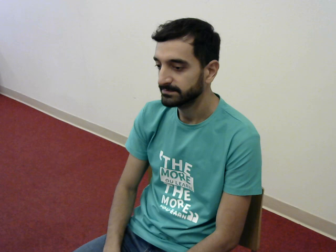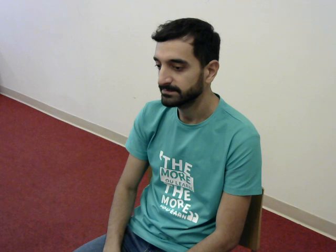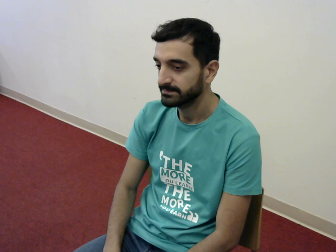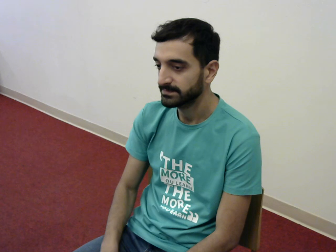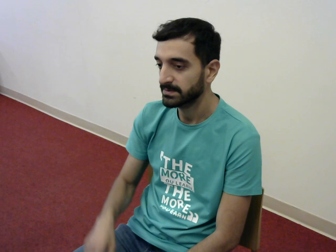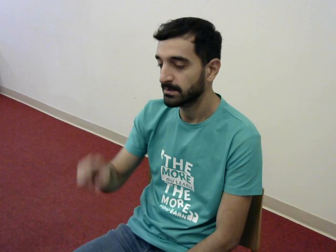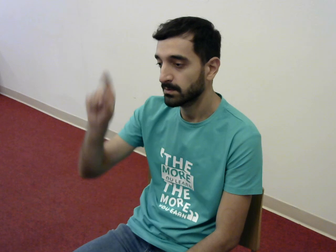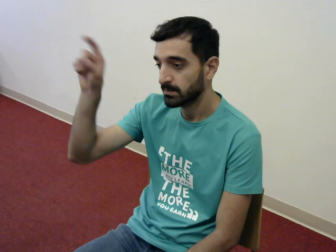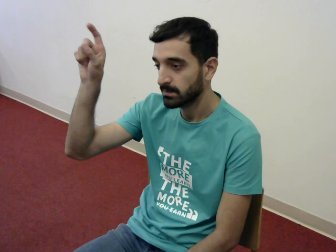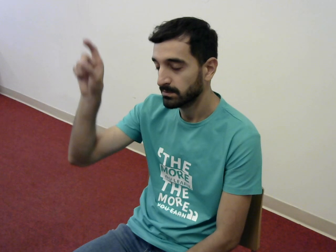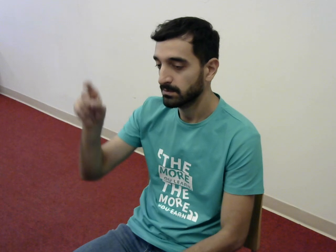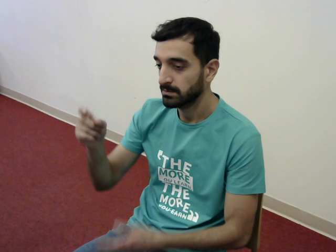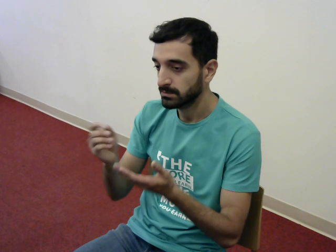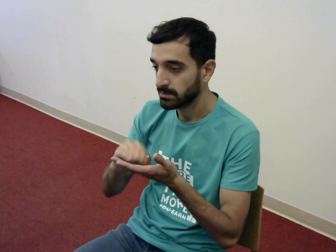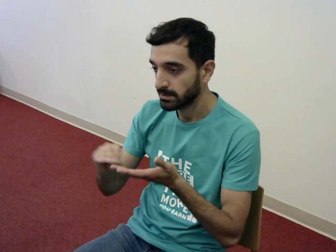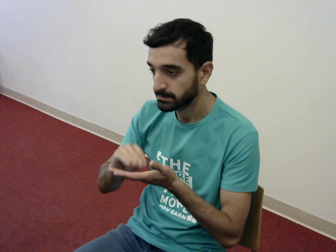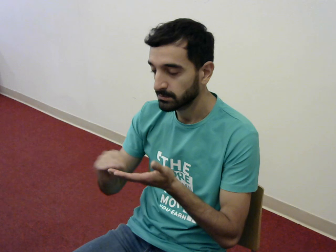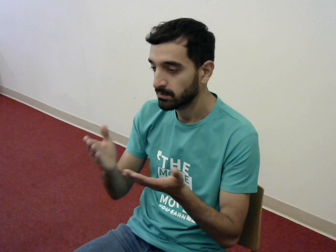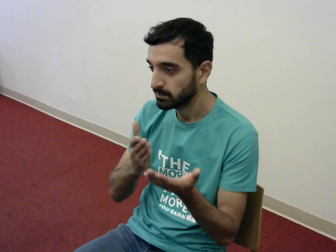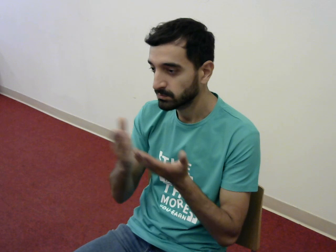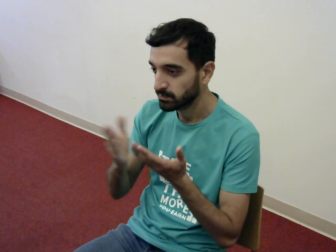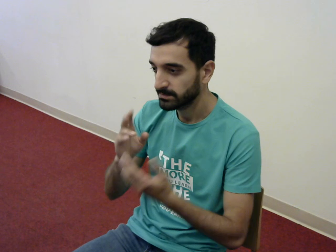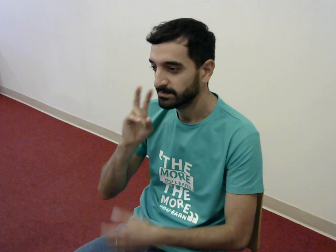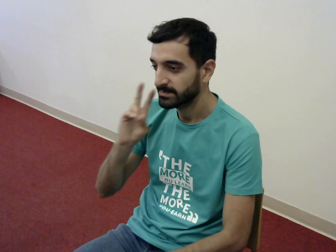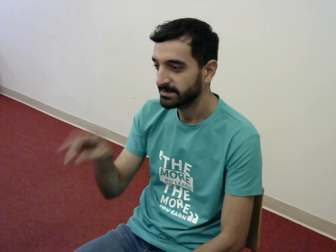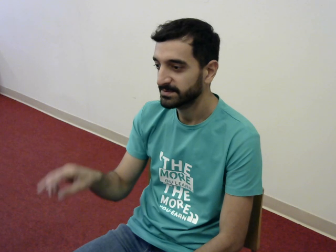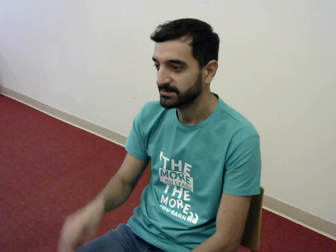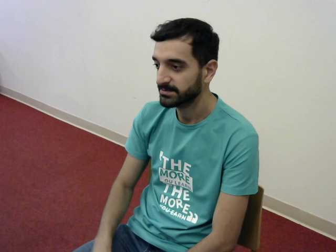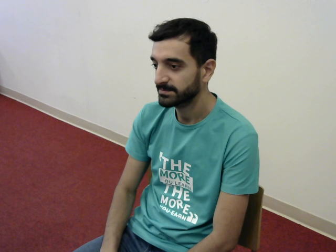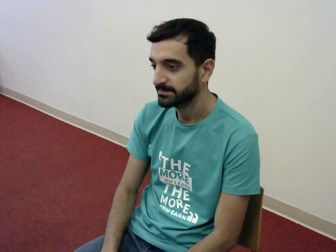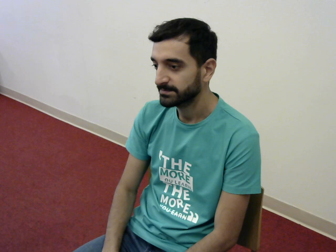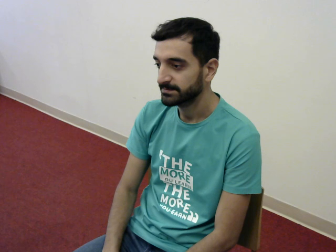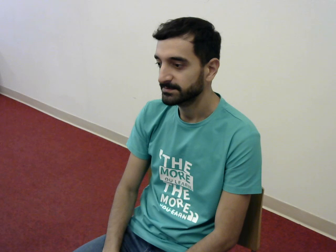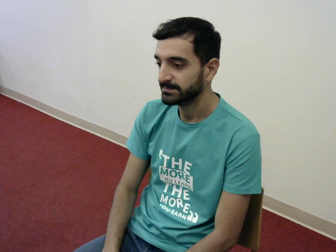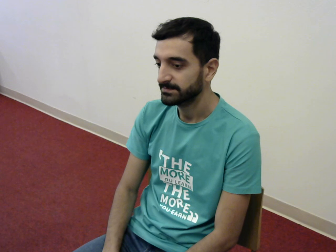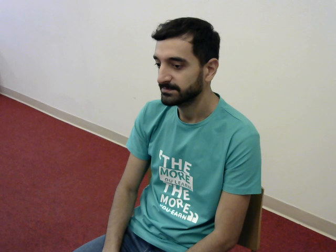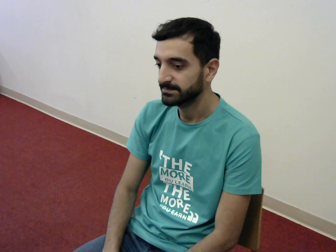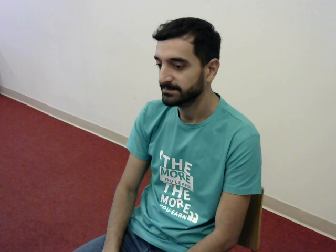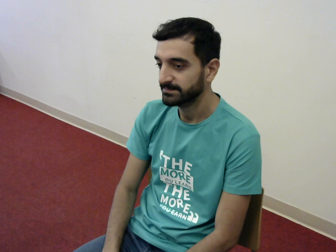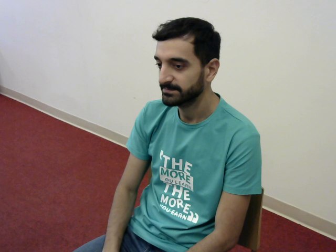O yazıb-oxuya bilmir